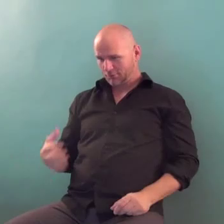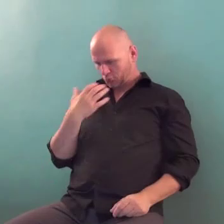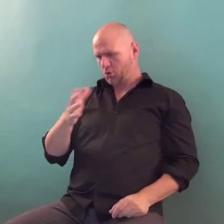Wcześniej.